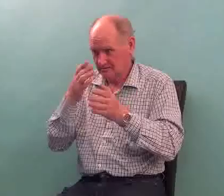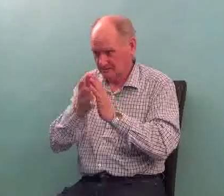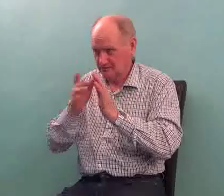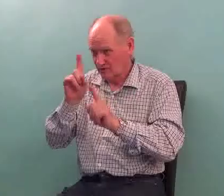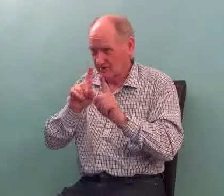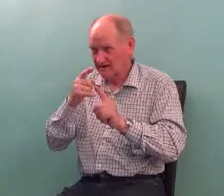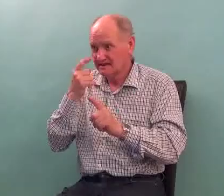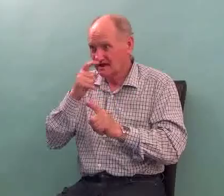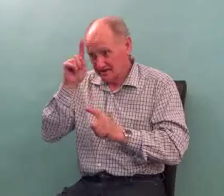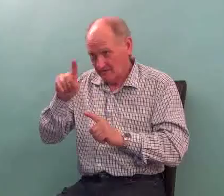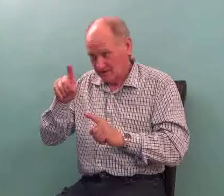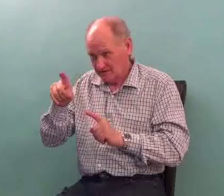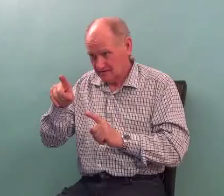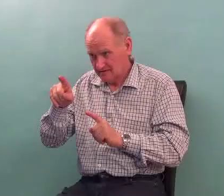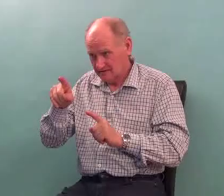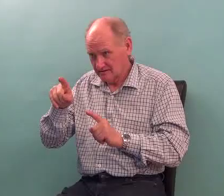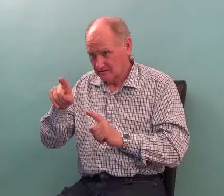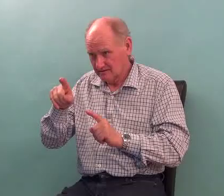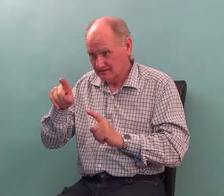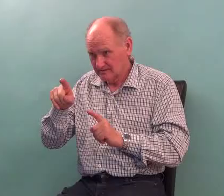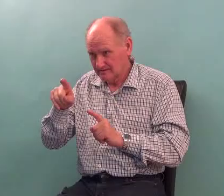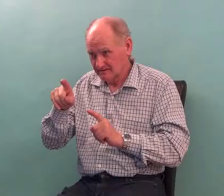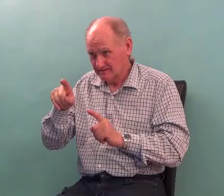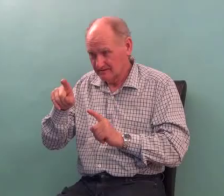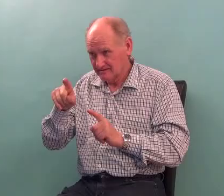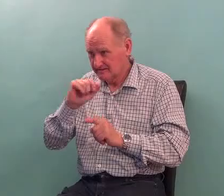Czy tłumaczy z języka niemieckiego?